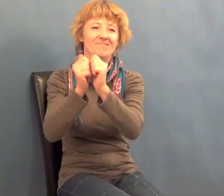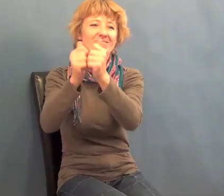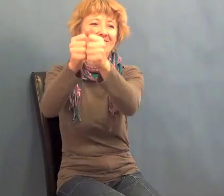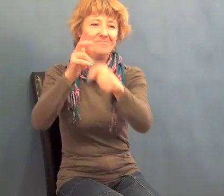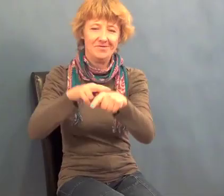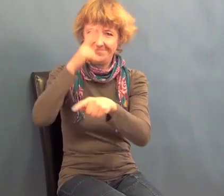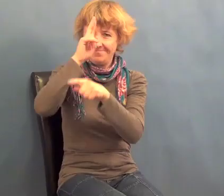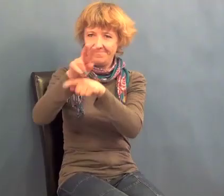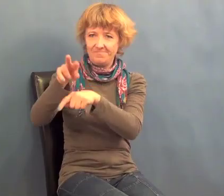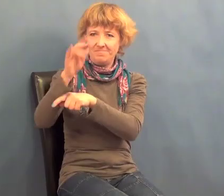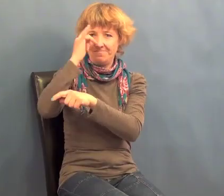Policjant przygląda się im i zastanawia się.